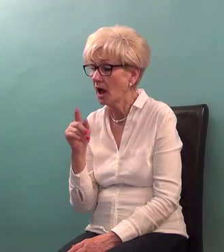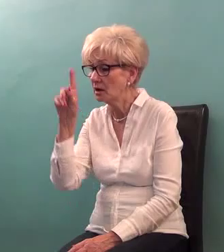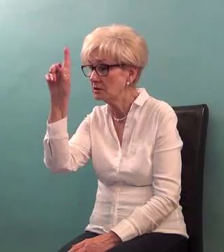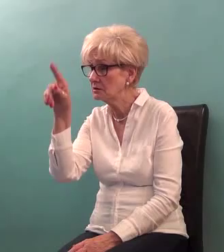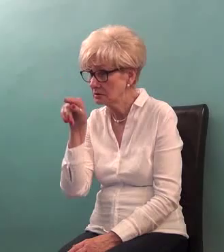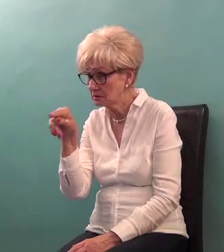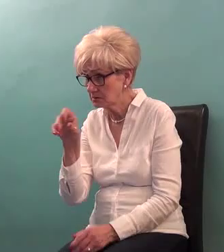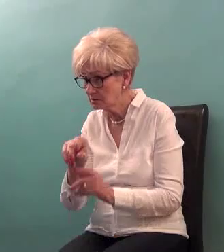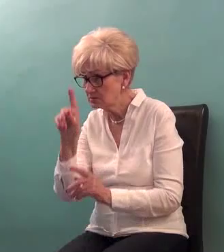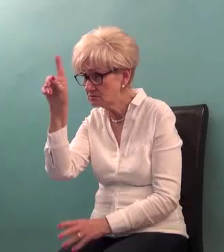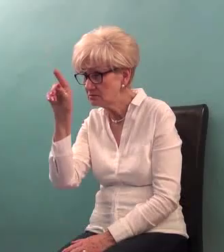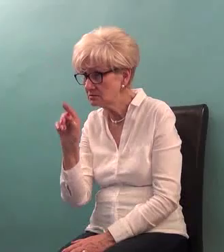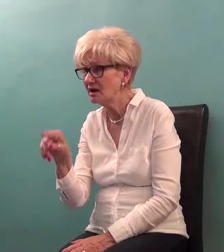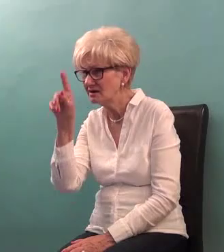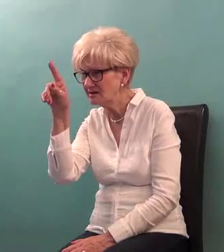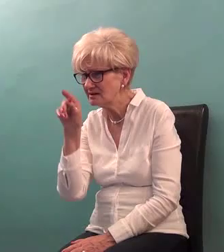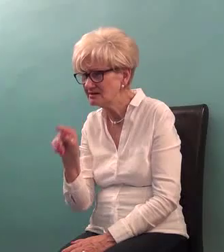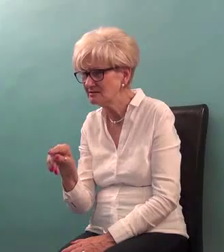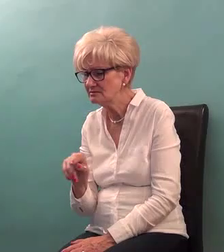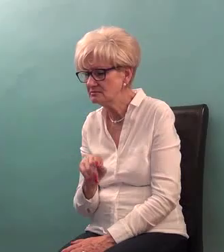Wykrzyknik jest?